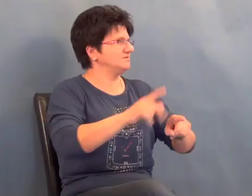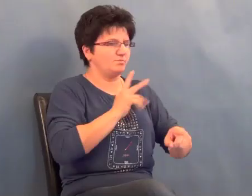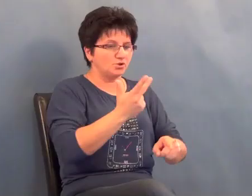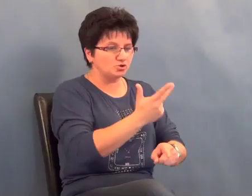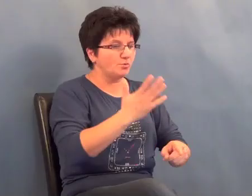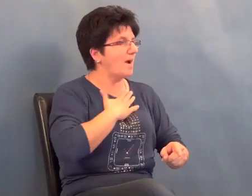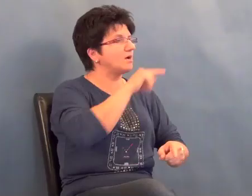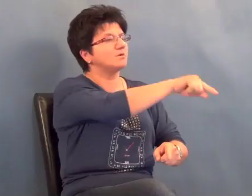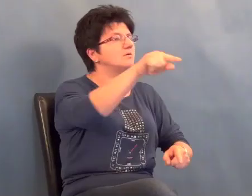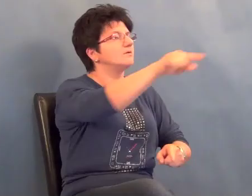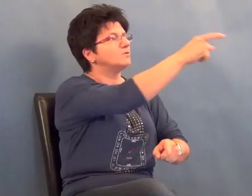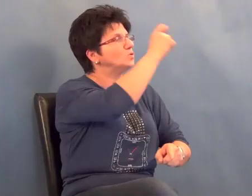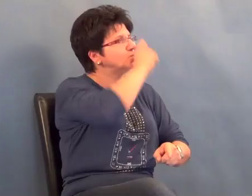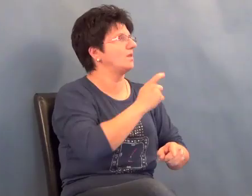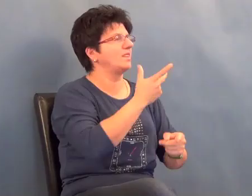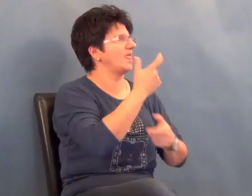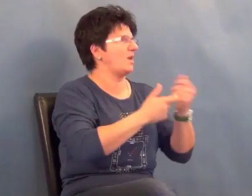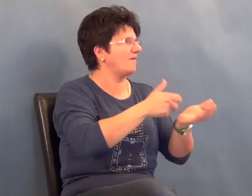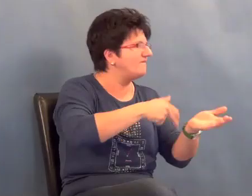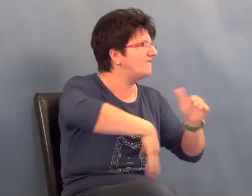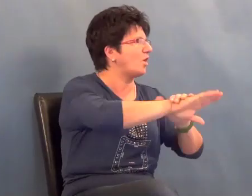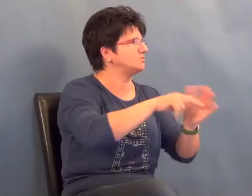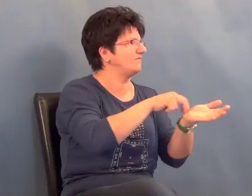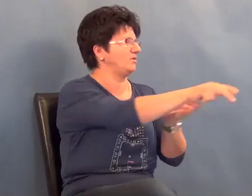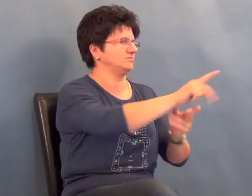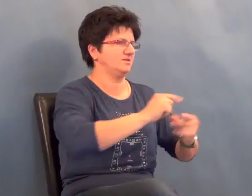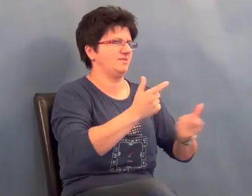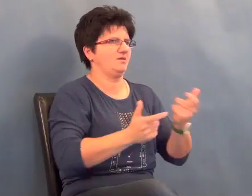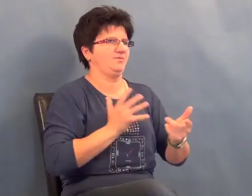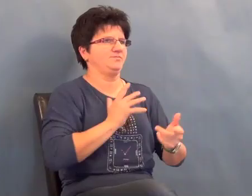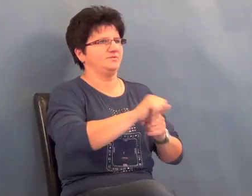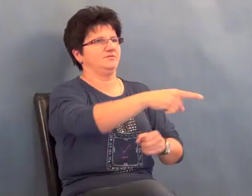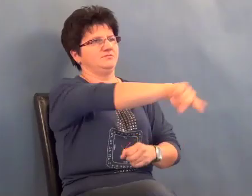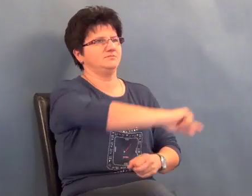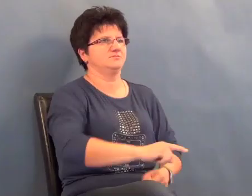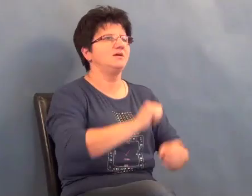Widać na znaku, że są trzy miejsca niebezpieczne, lepiej nie wchodzić tam i nie robić nic głupiego, bo to jest niebezpieczne.